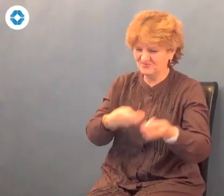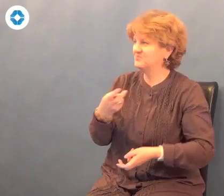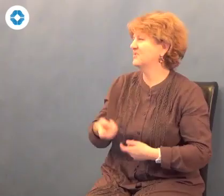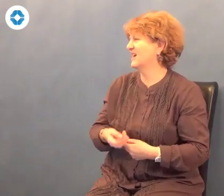E tam.